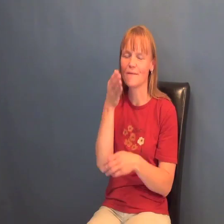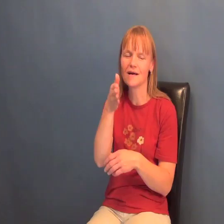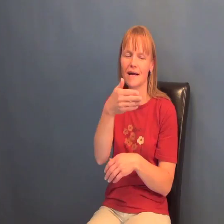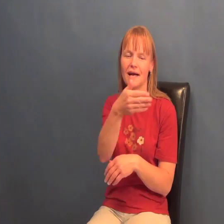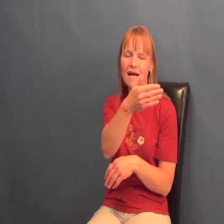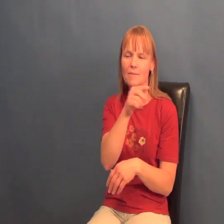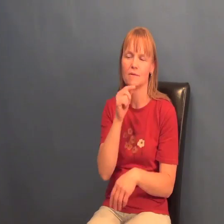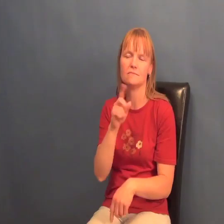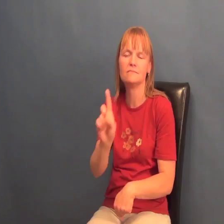Kot i ryba.